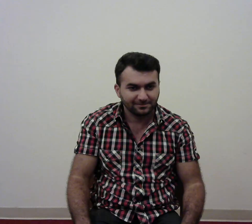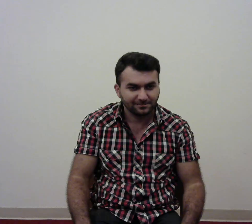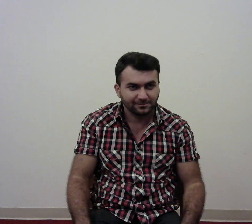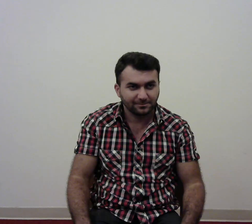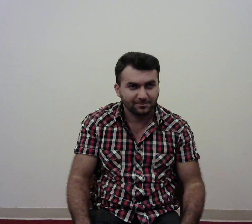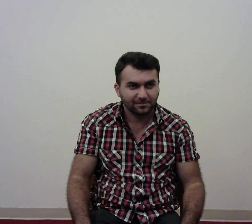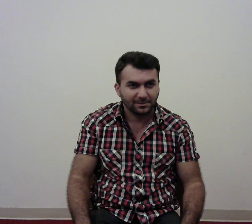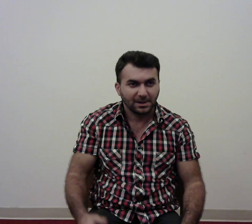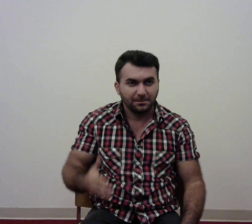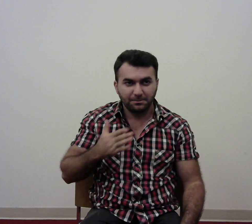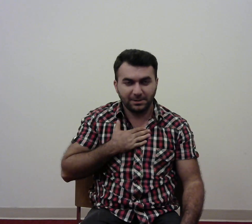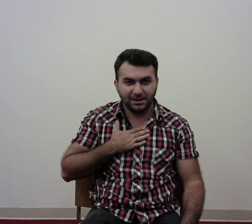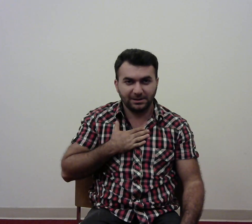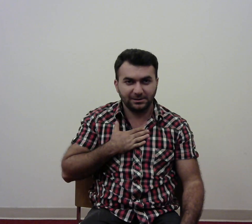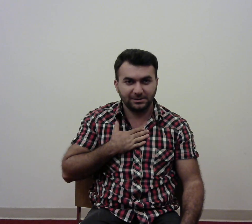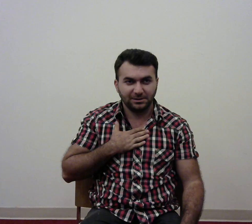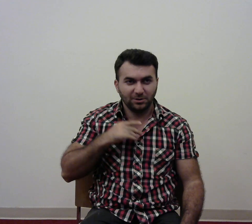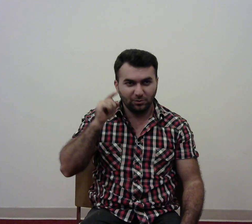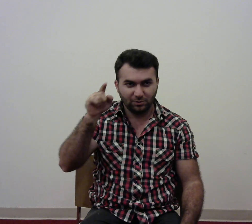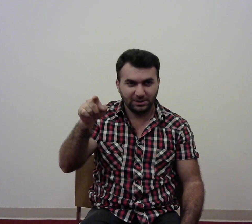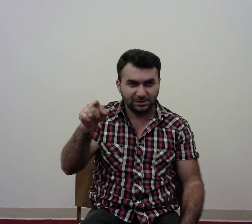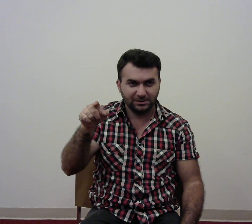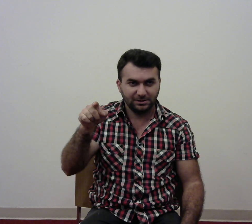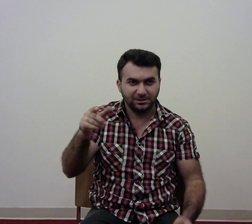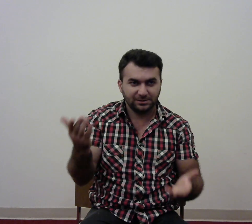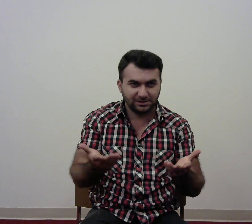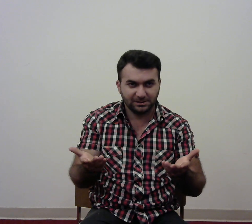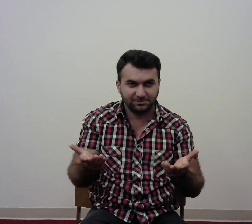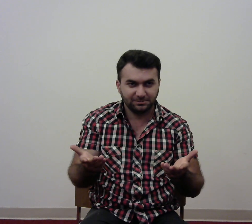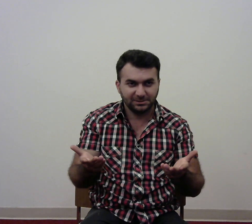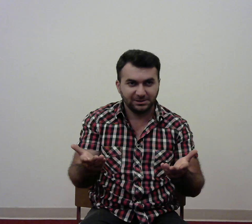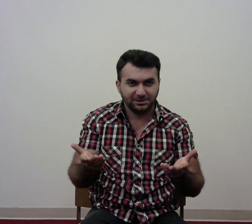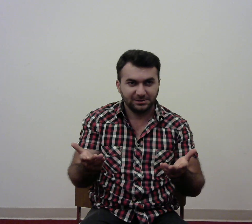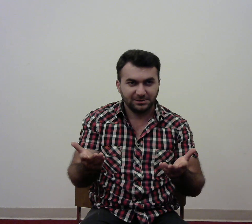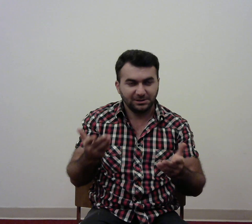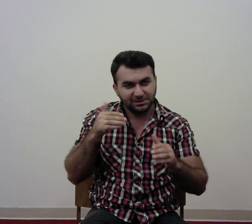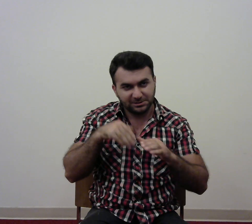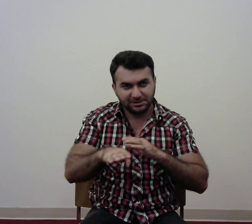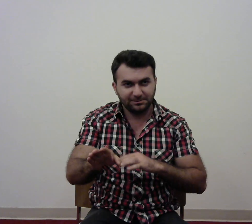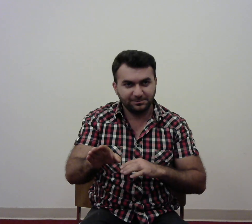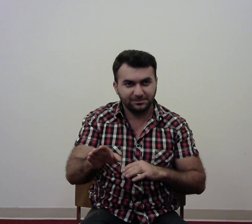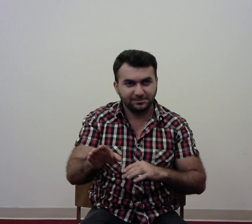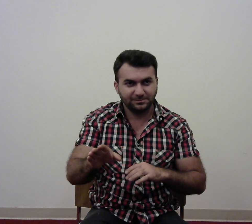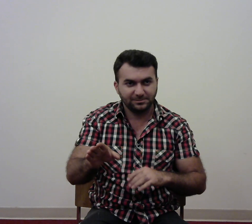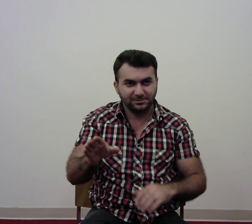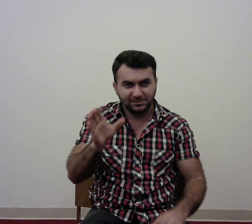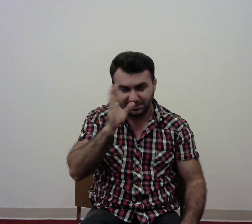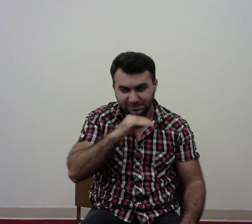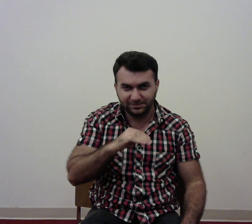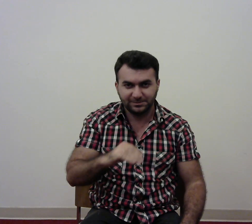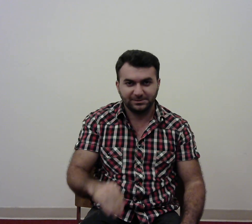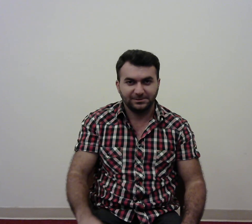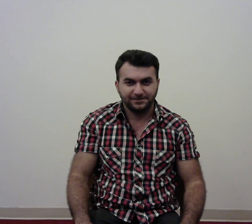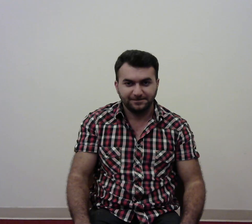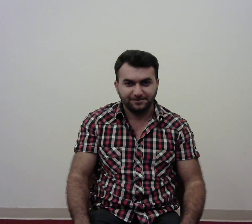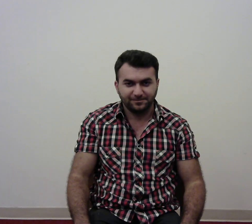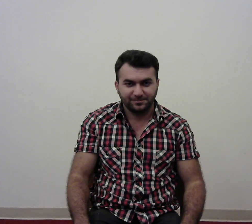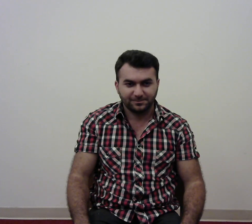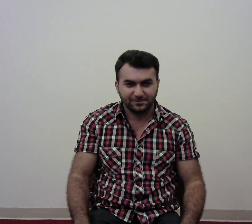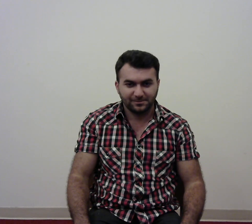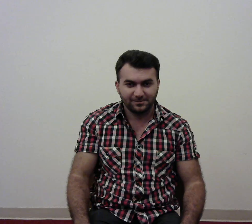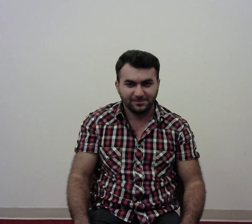Mən ora necə gedə bilərəm?